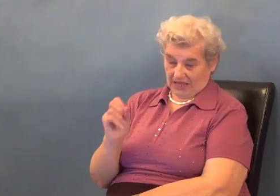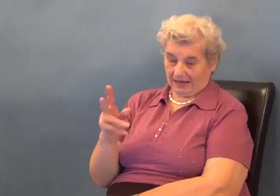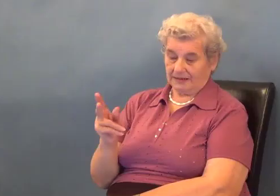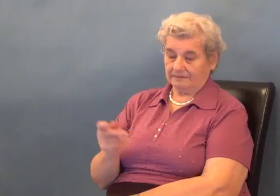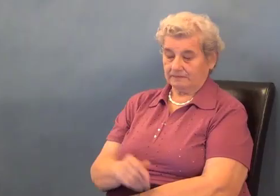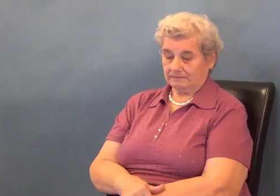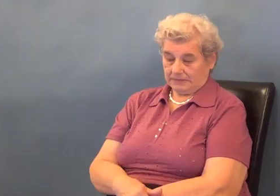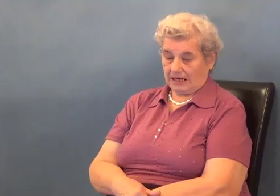Tak.